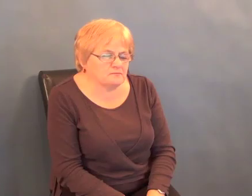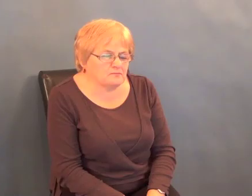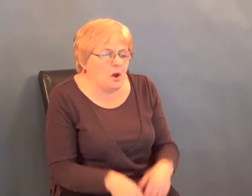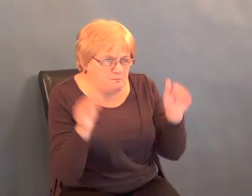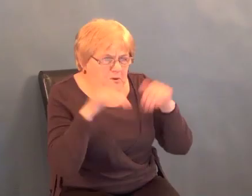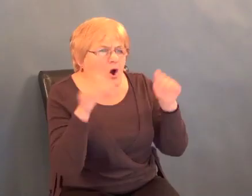Mogę.